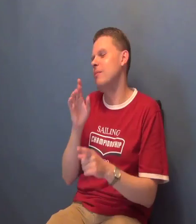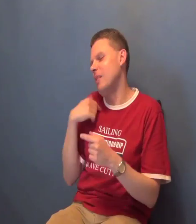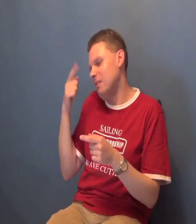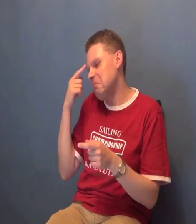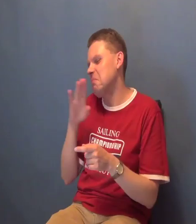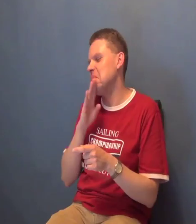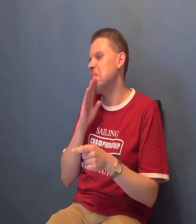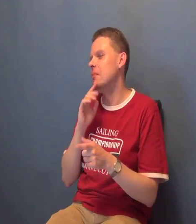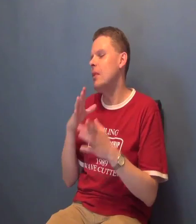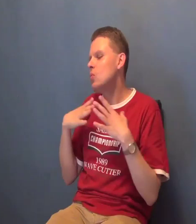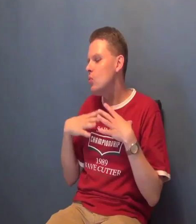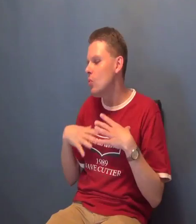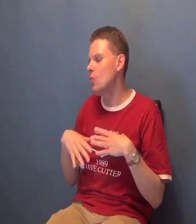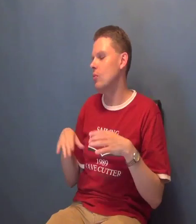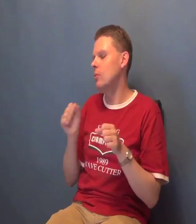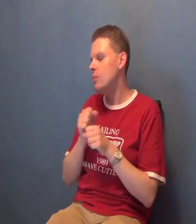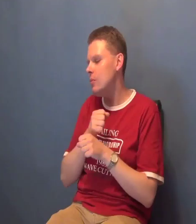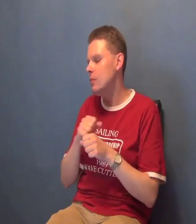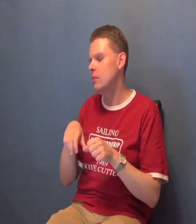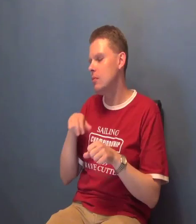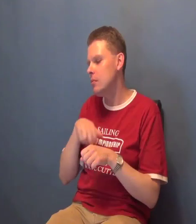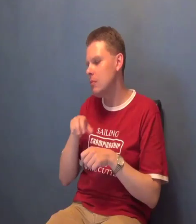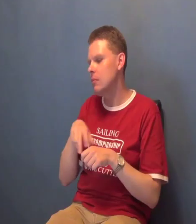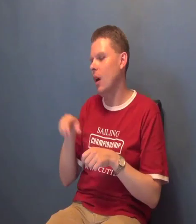Myślę, że to wygląda na to, że musi być wolno, poważnie iść.